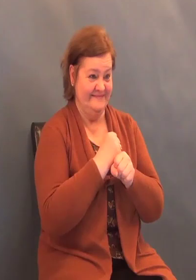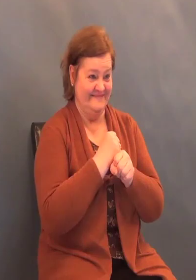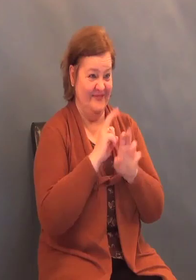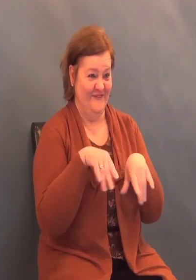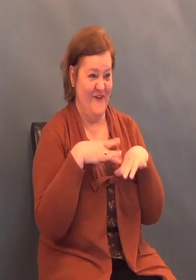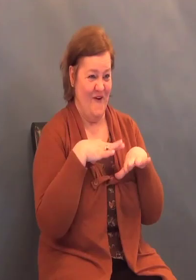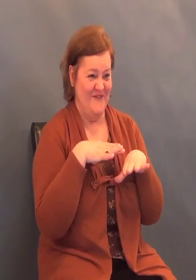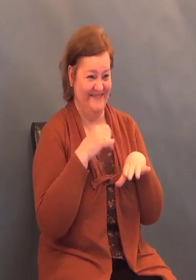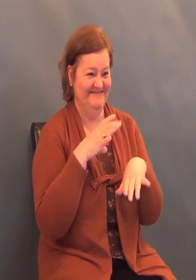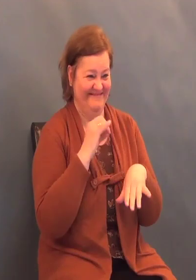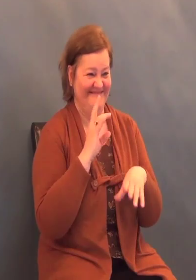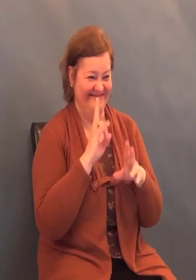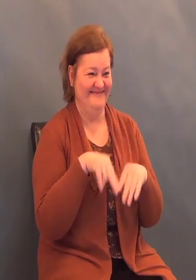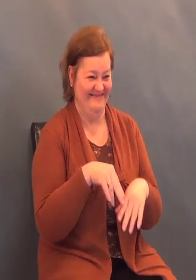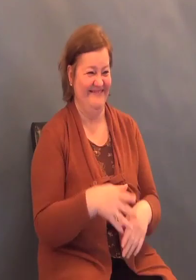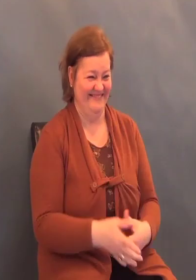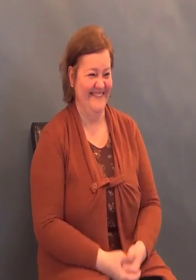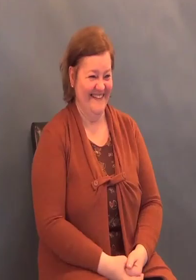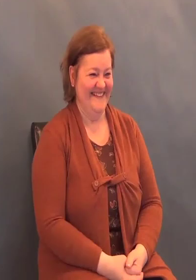A potem mam wolne, tak.